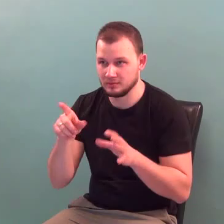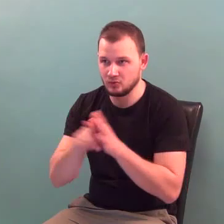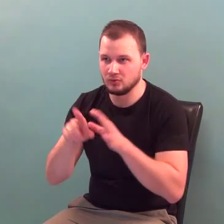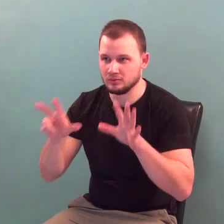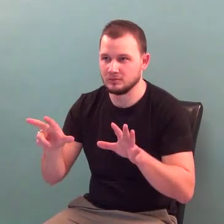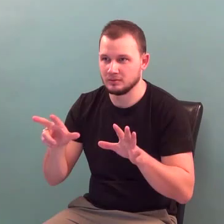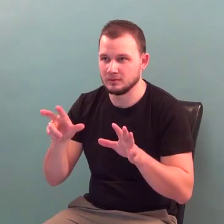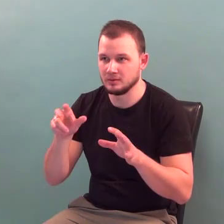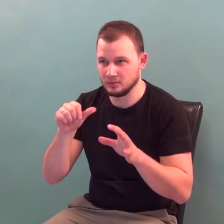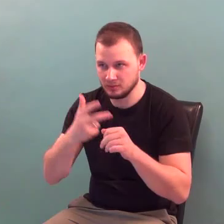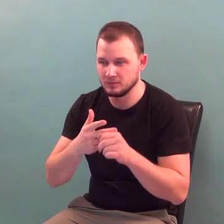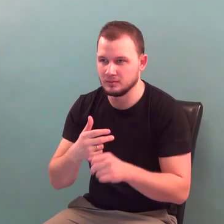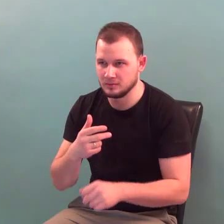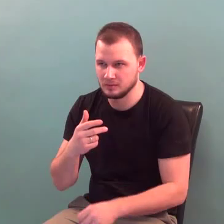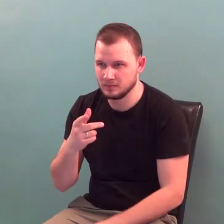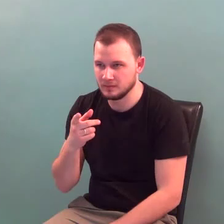Do ósmej od szóstej trzydzieści.